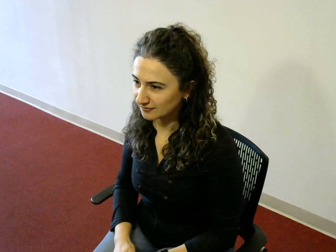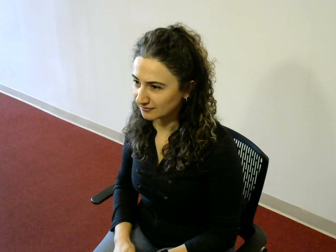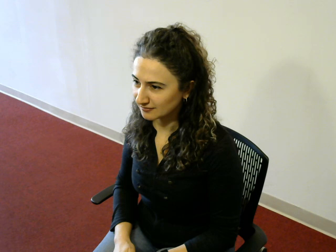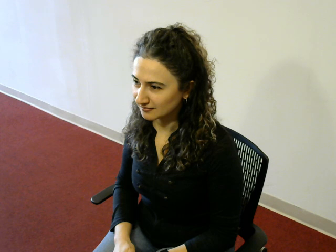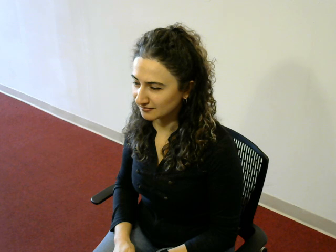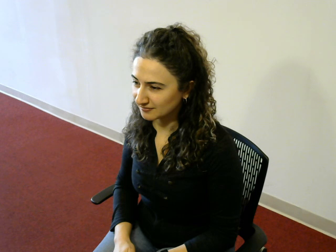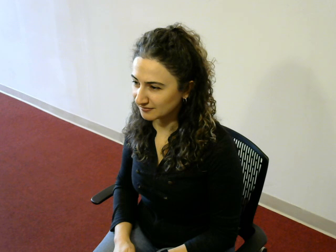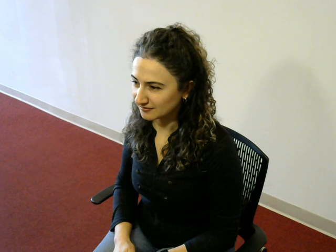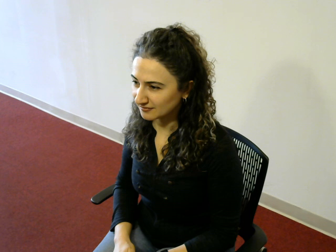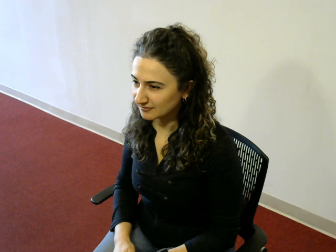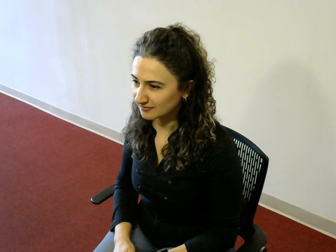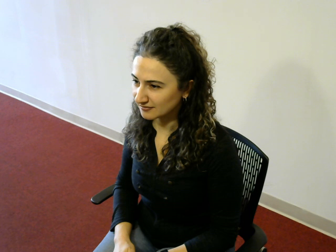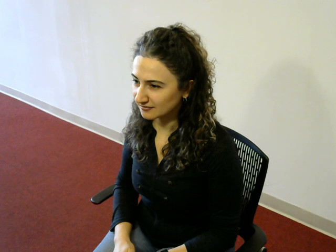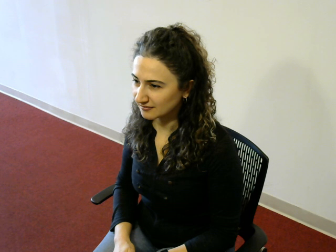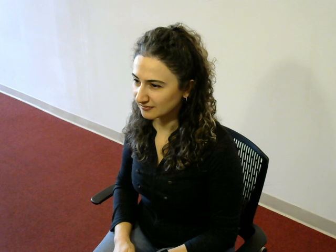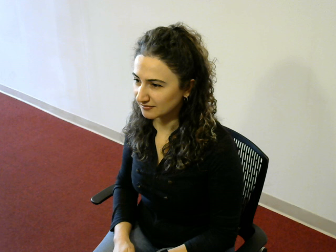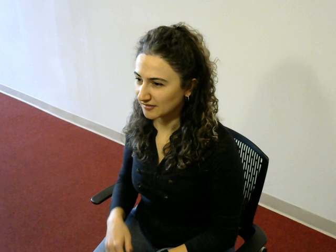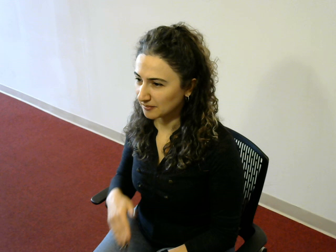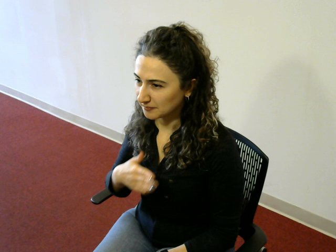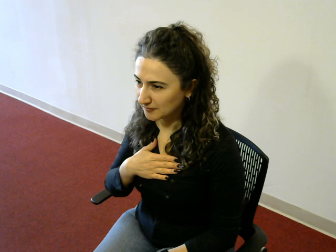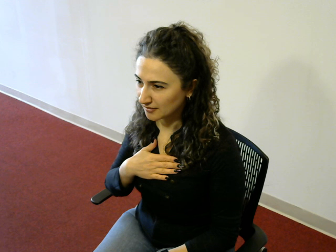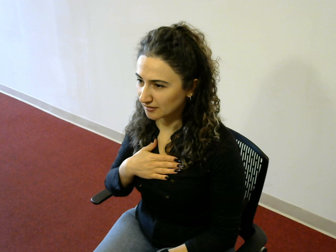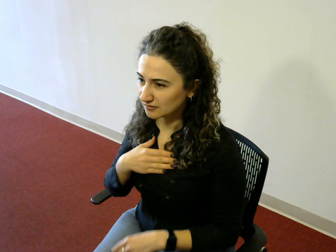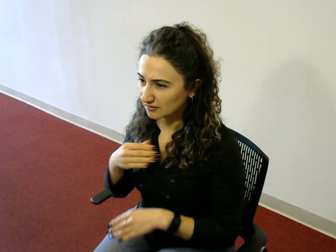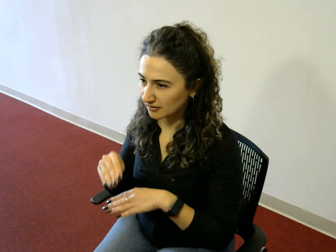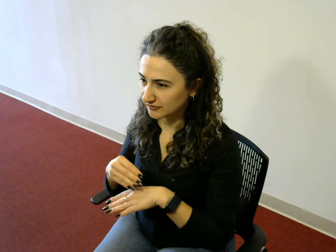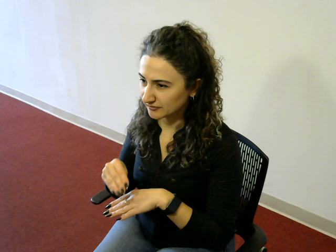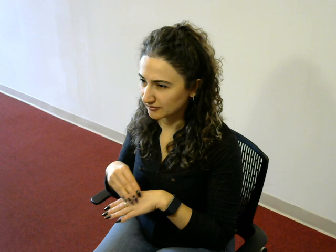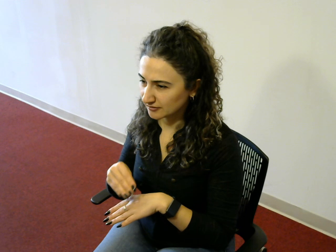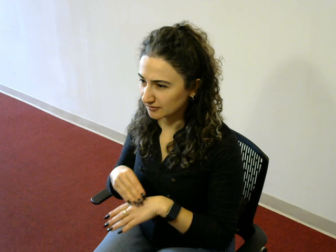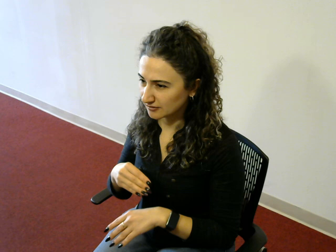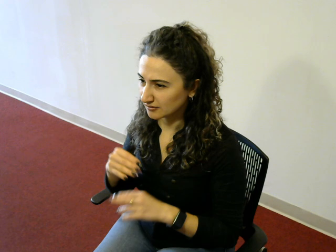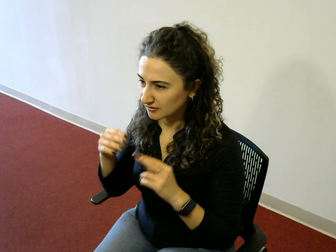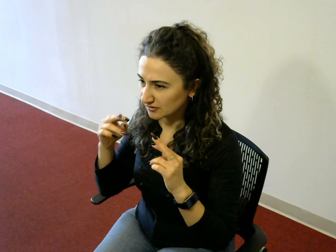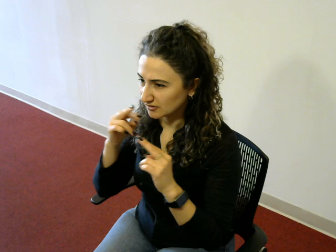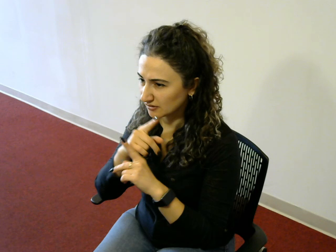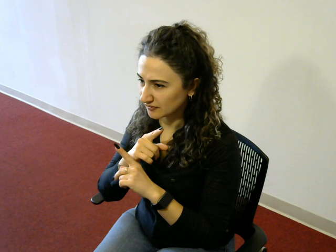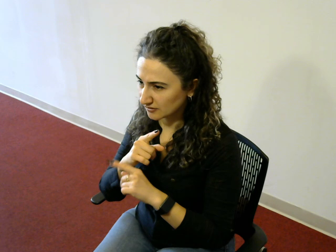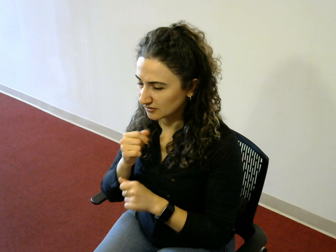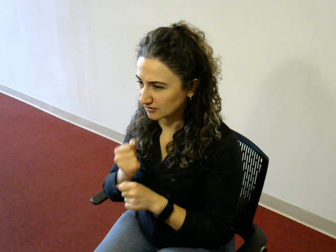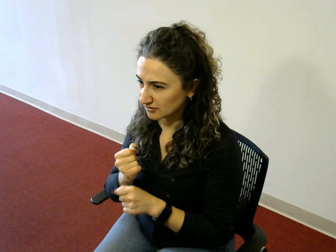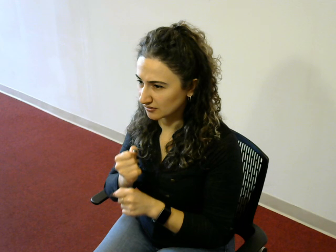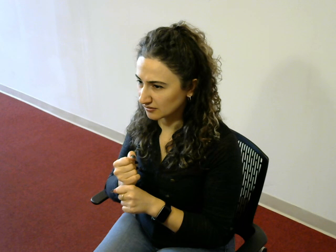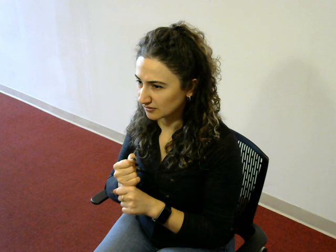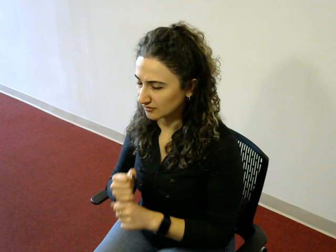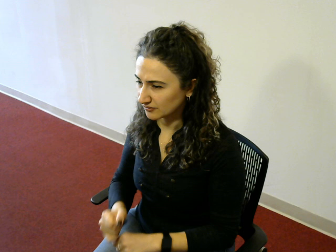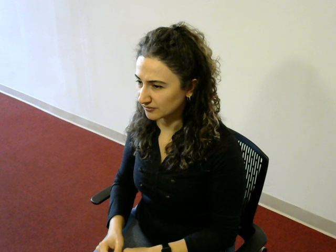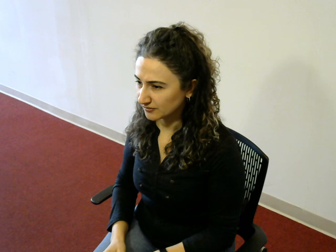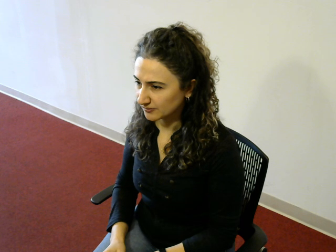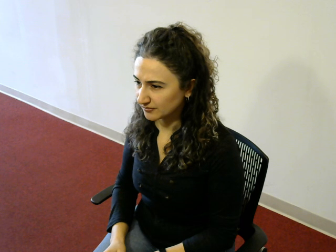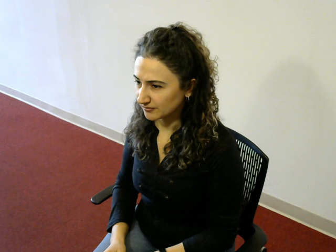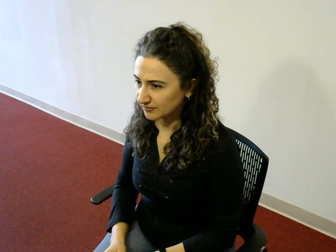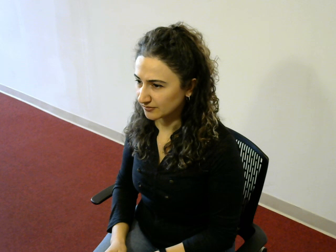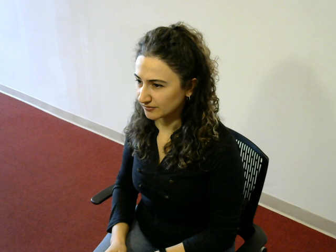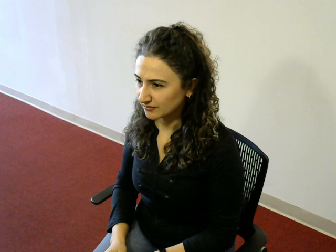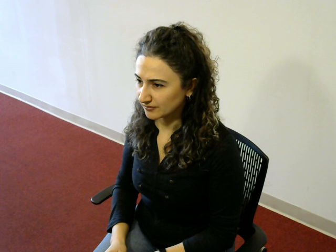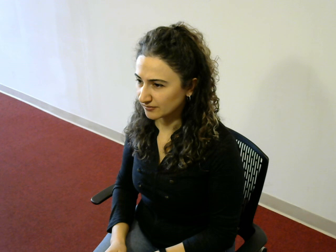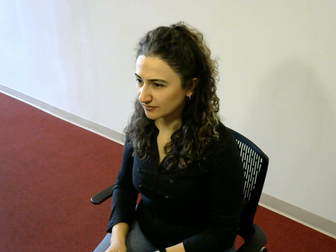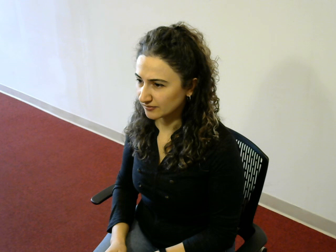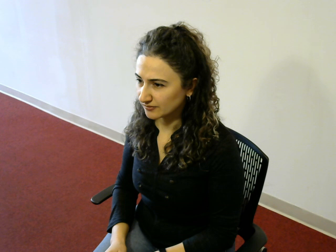Mənim həyat yoldaşım səhv edib